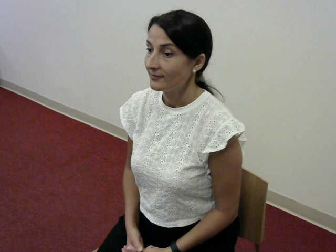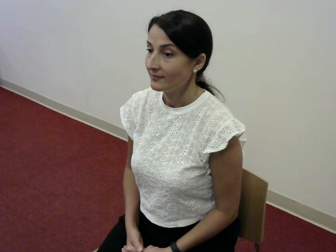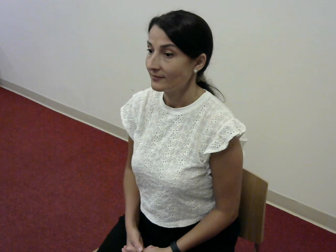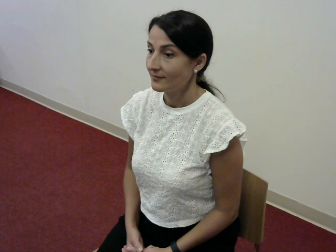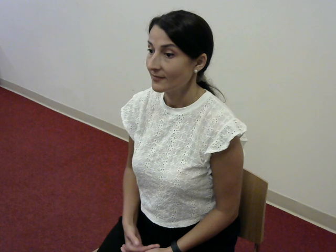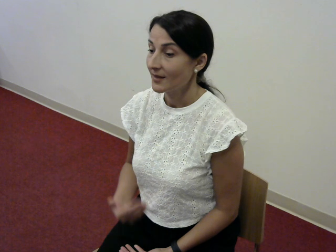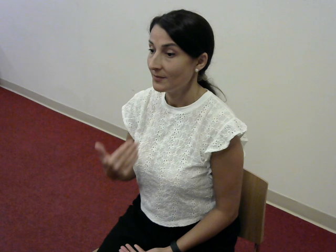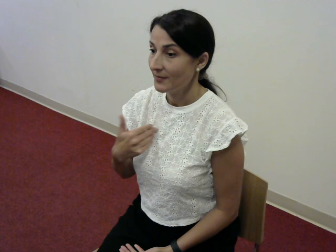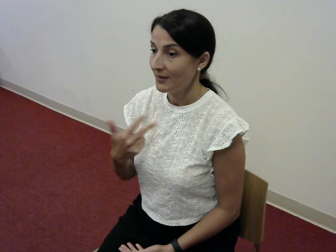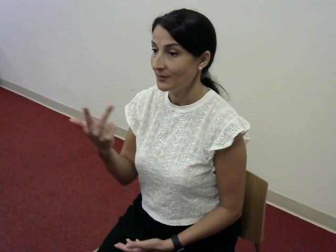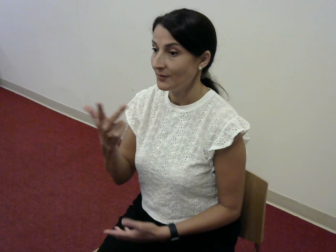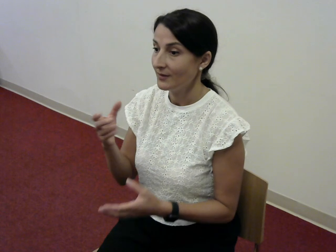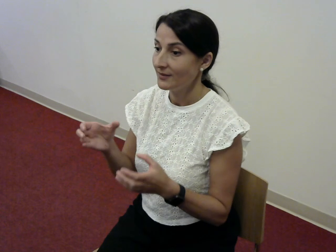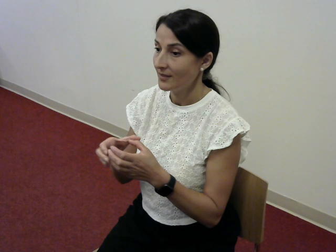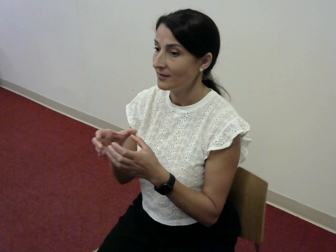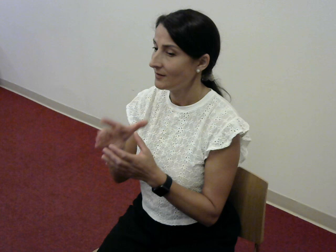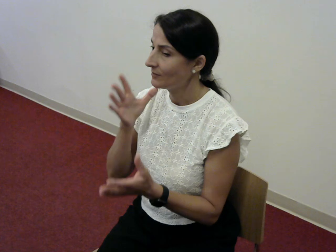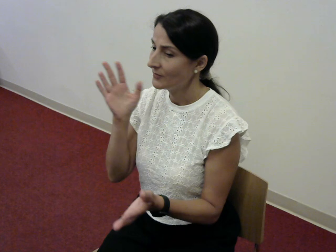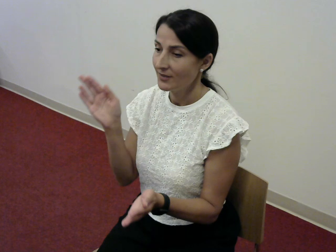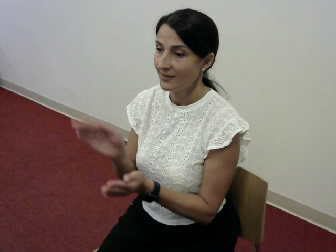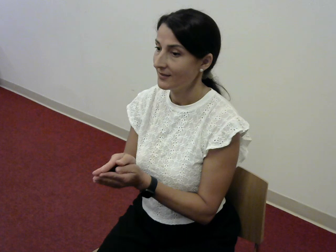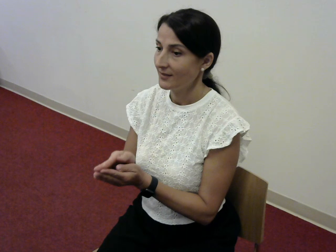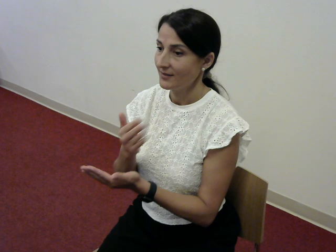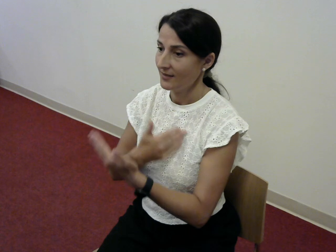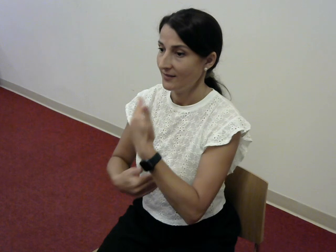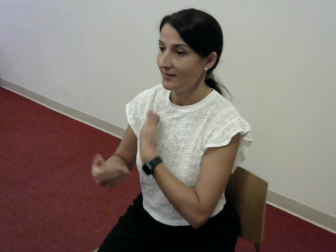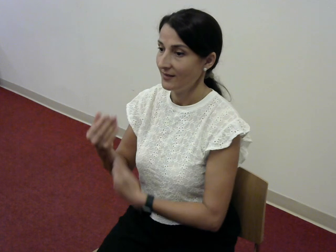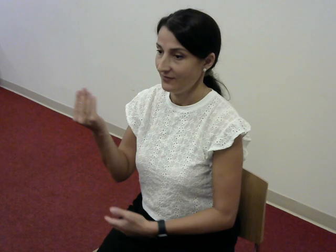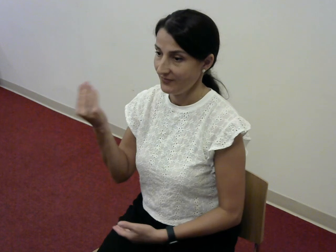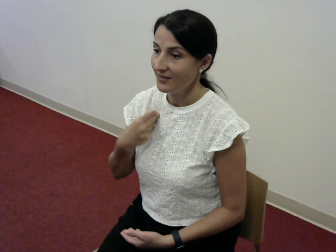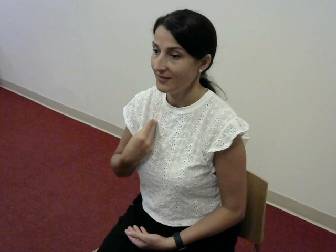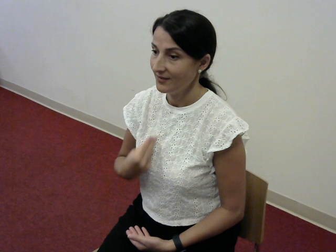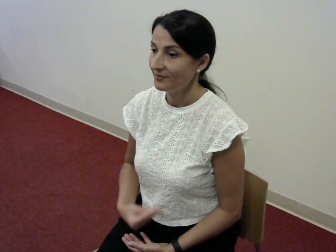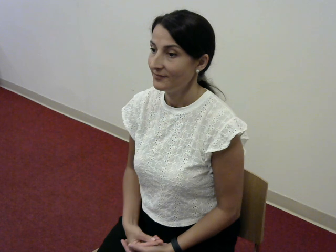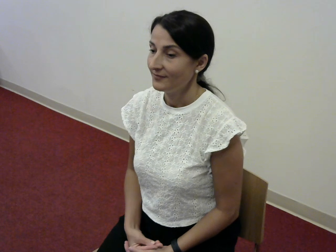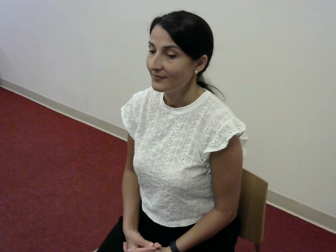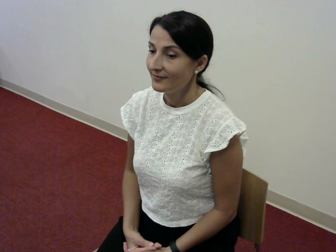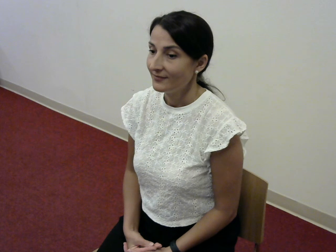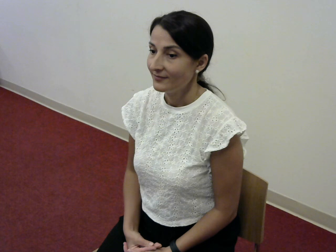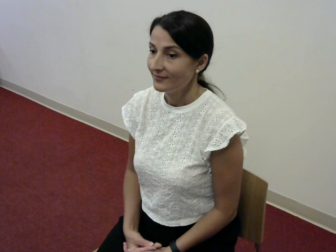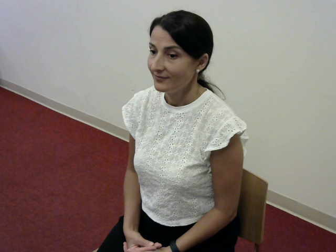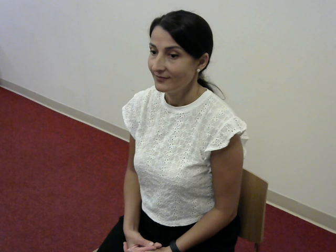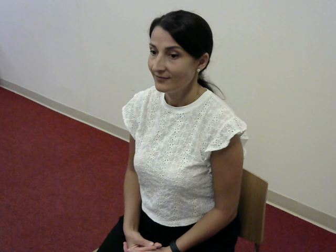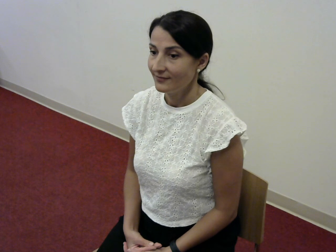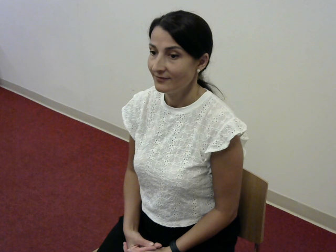Mənə III dərəcə müddətsiz əlillik verilib